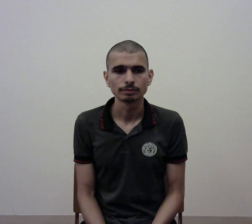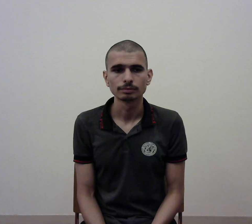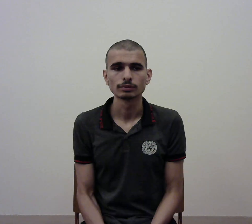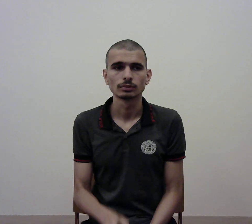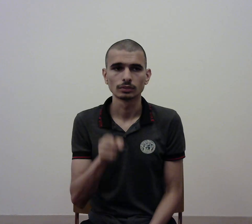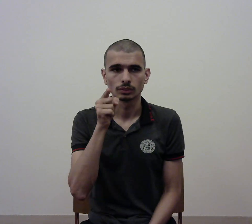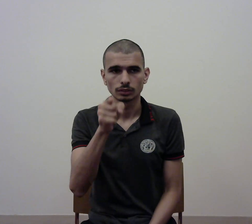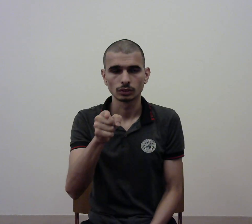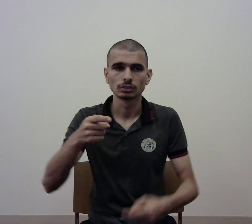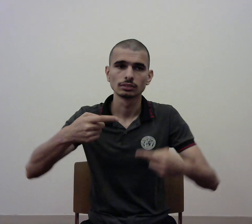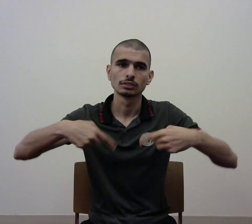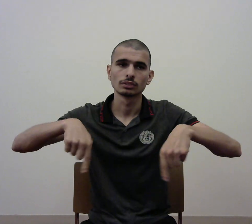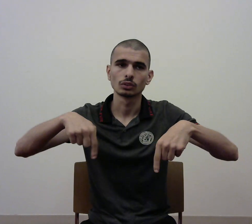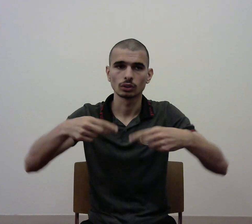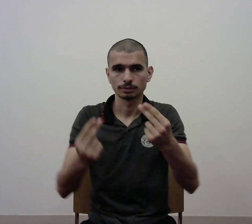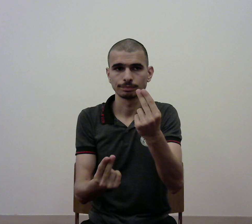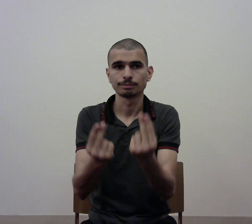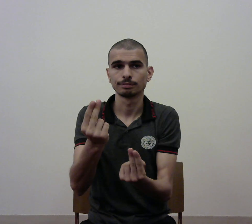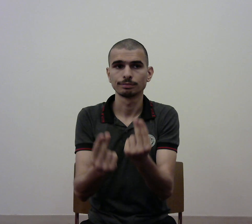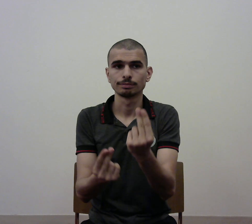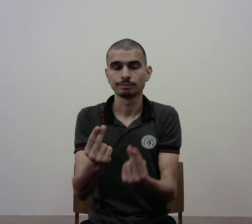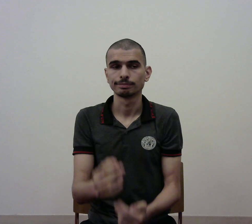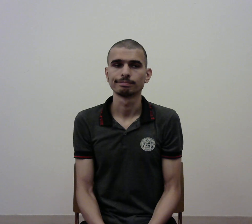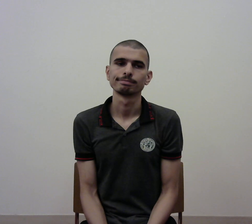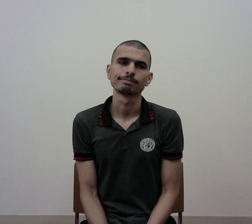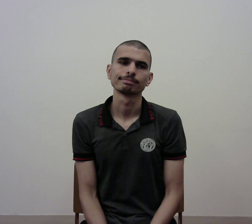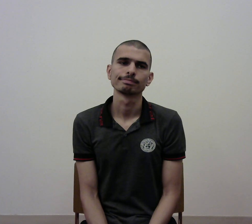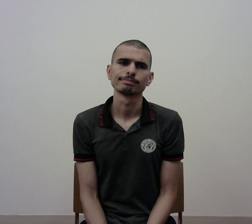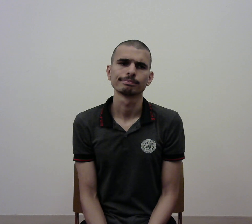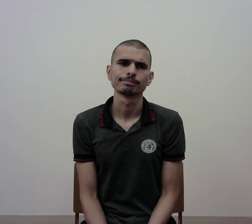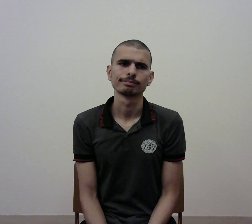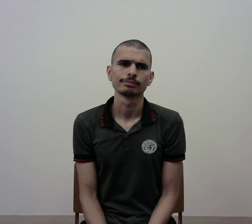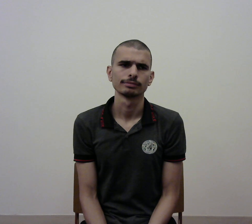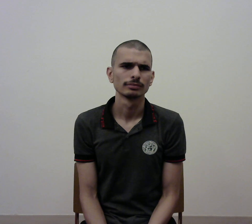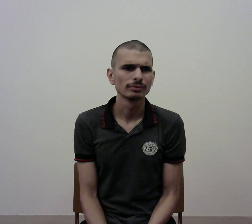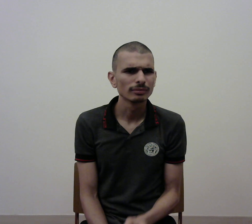Siz futbol oynayırsınız?